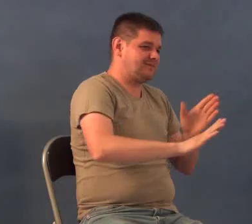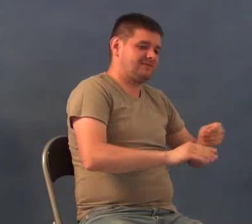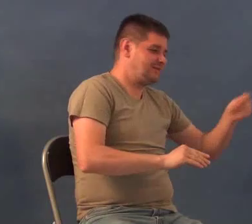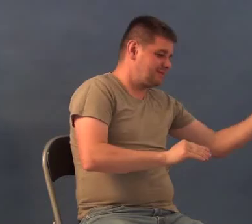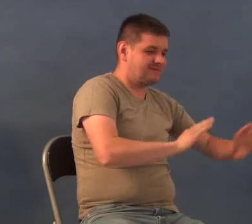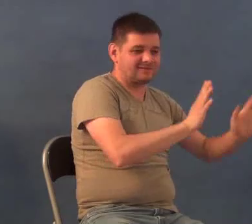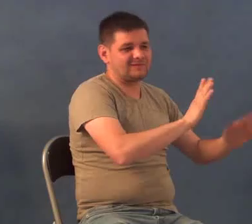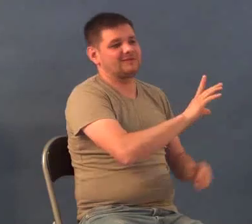Oddaje mu pieniądze, ale on ich nie chce.